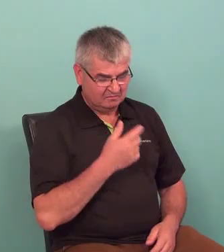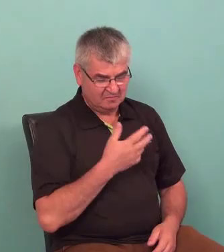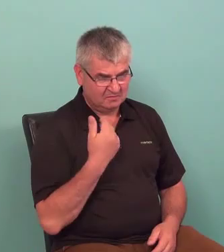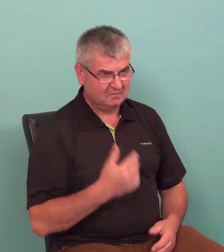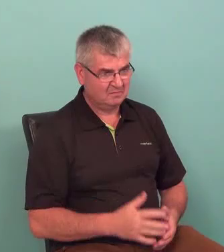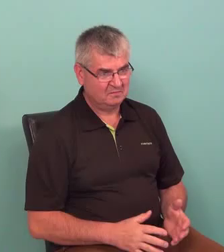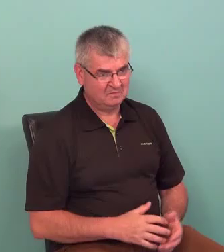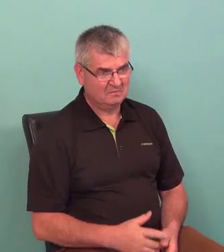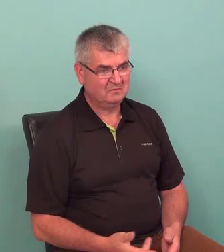Nie mam, już migałem.